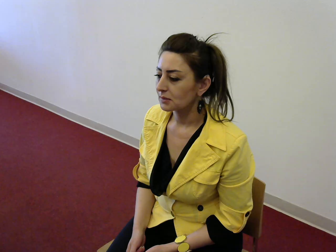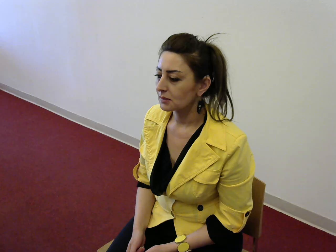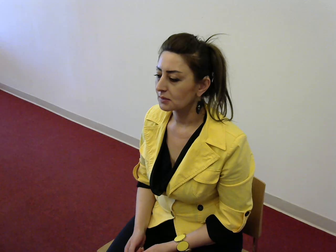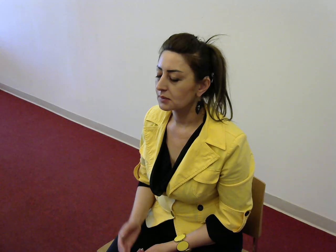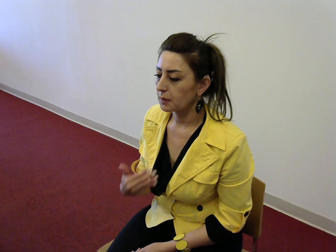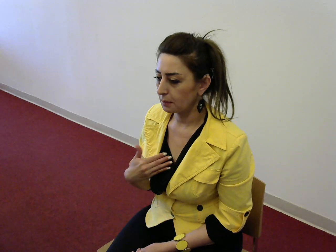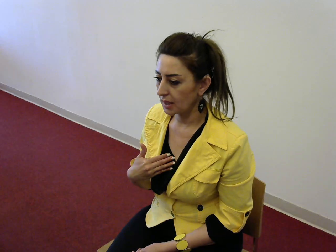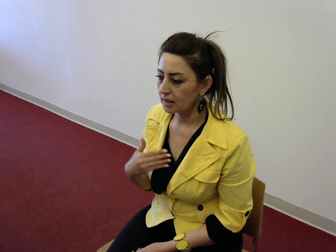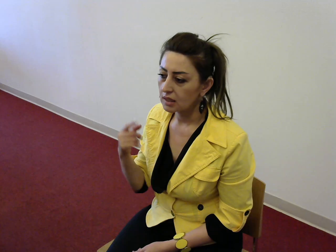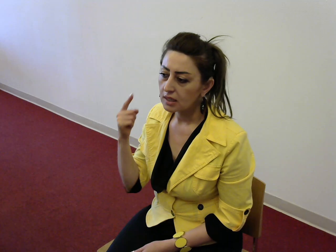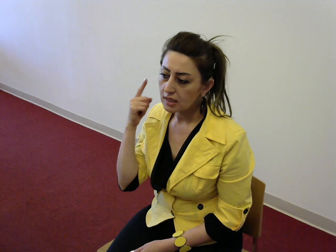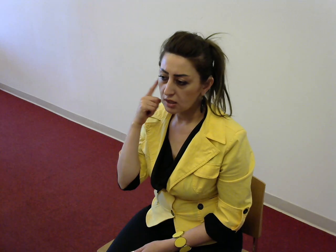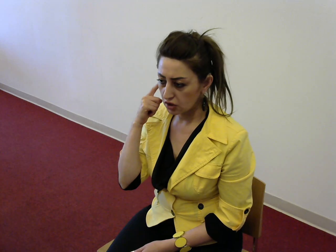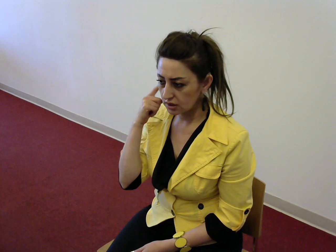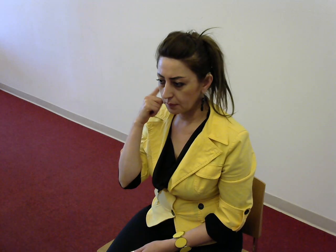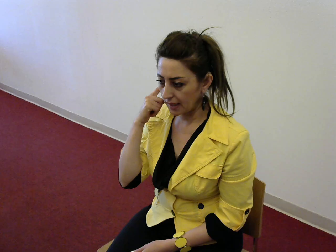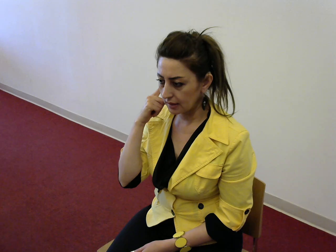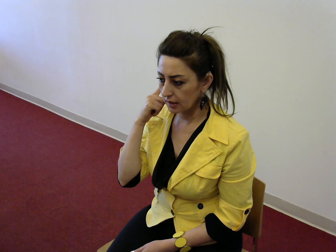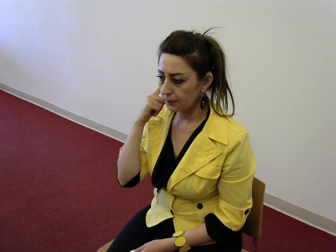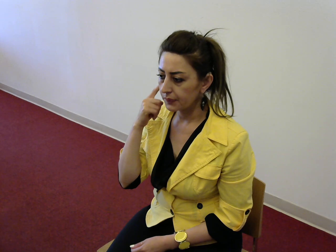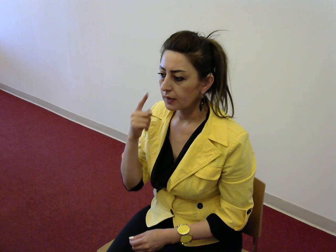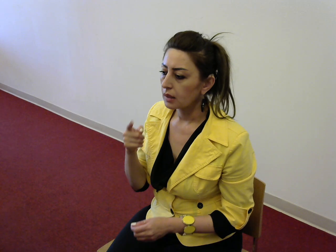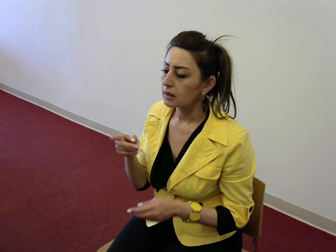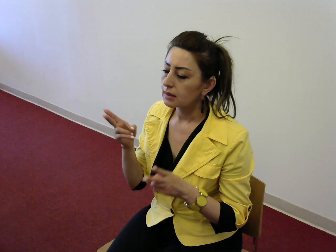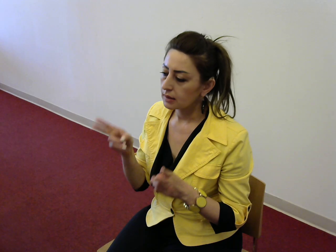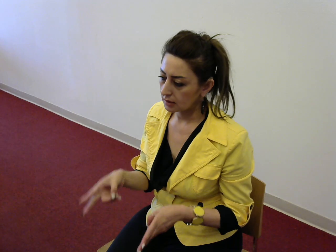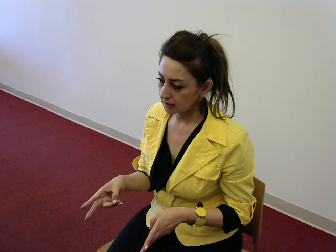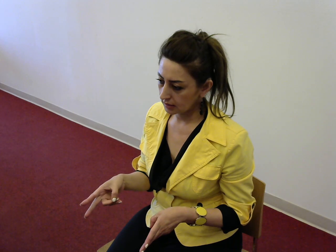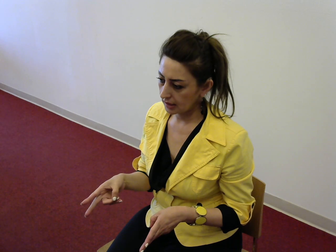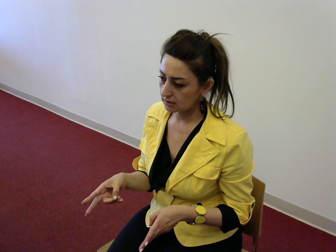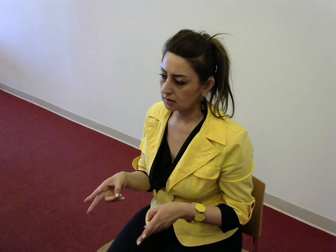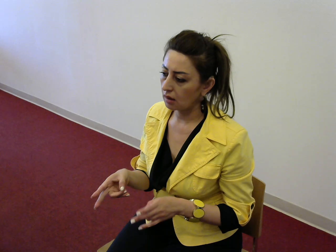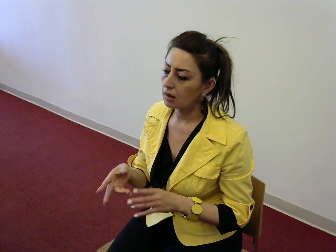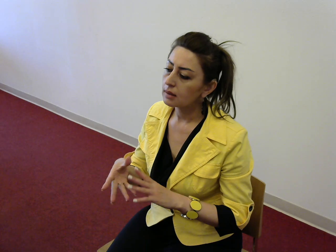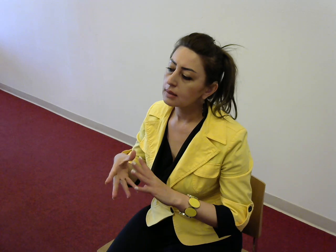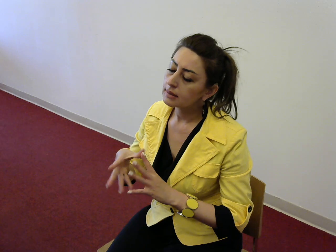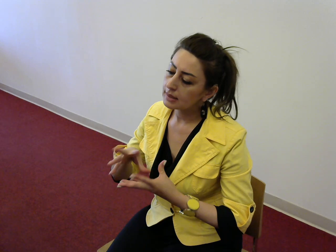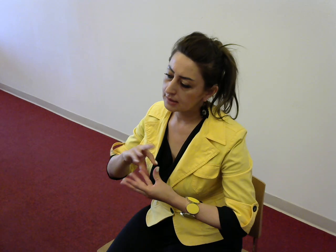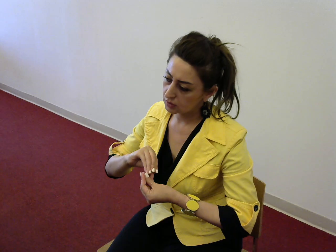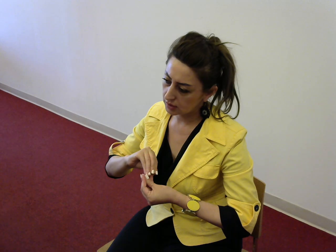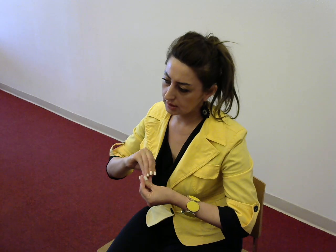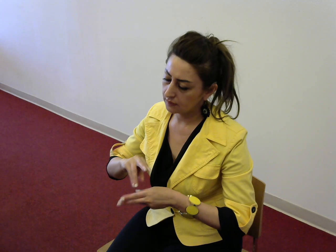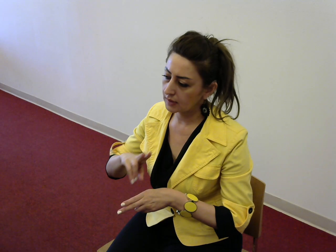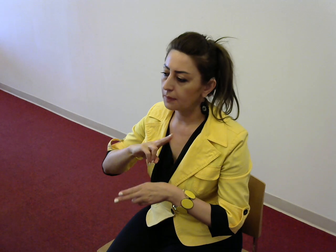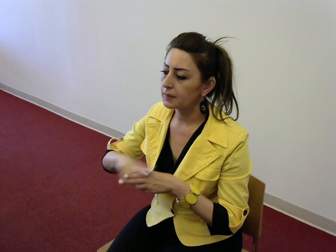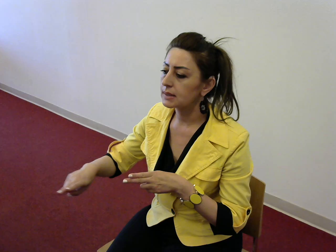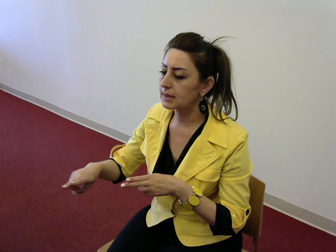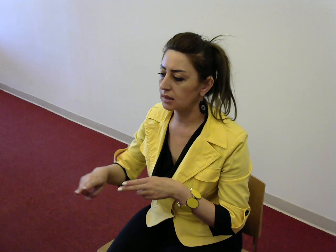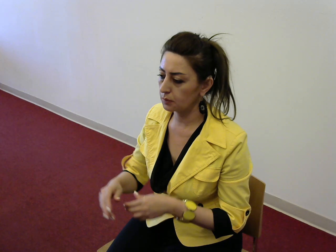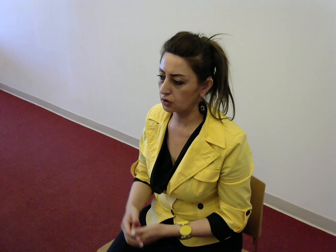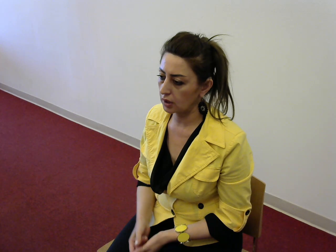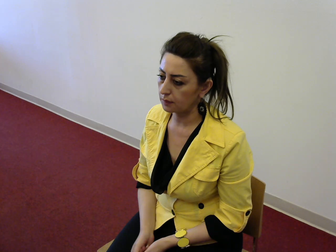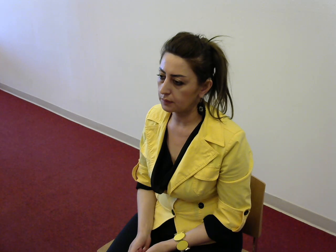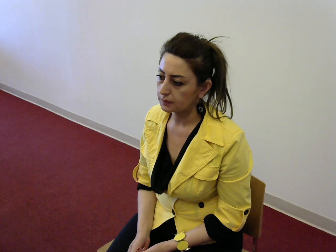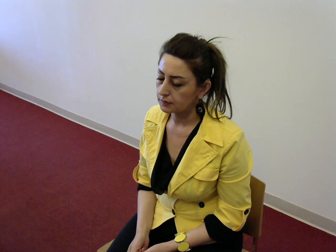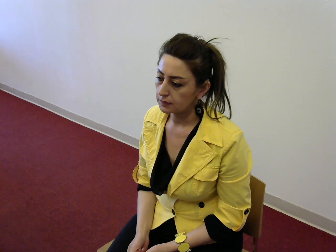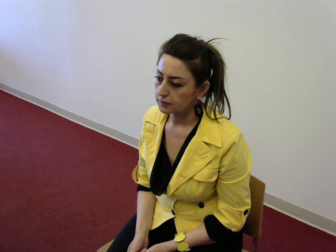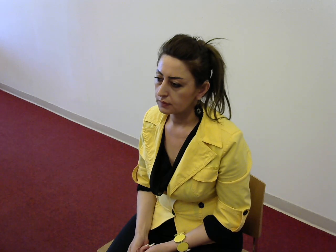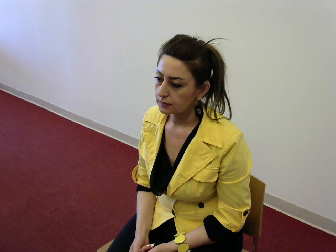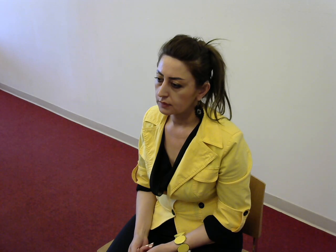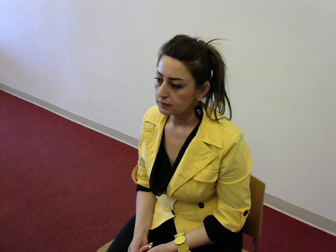Mən eşitməni qəza nəticəsində itirmişəm